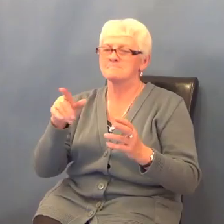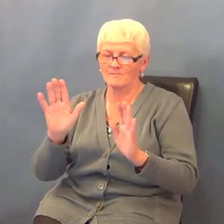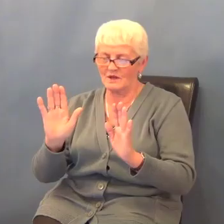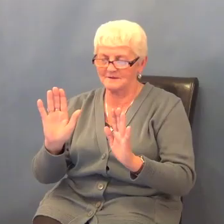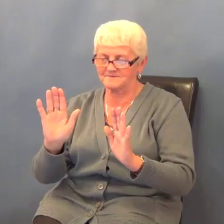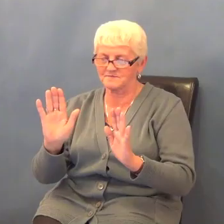Poczekaj.